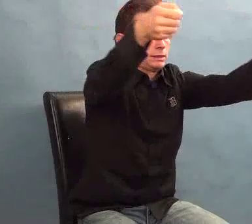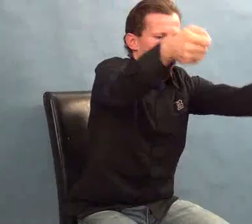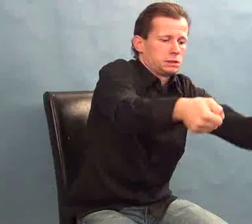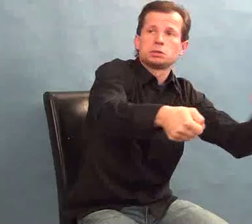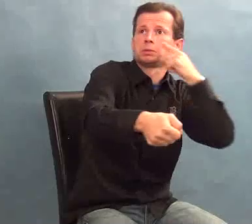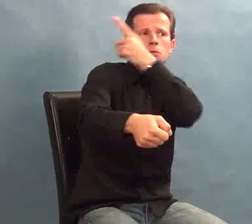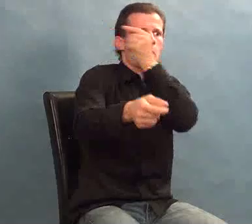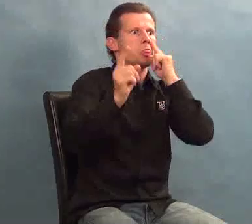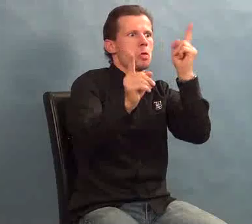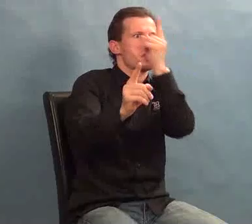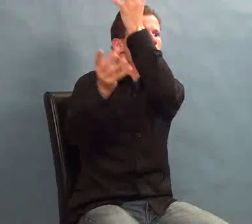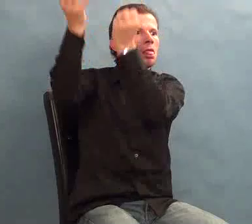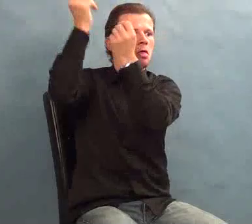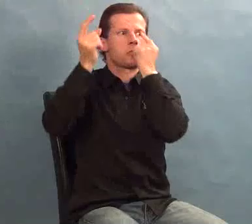Mężczyzna zrywający gruszki nie zauważa niczego.